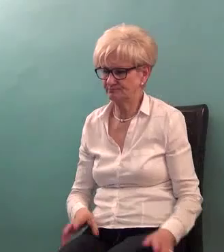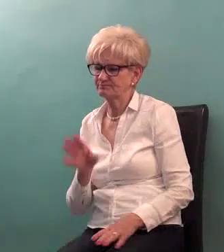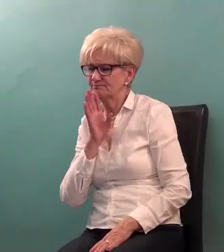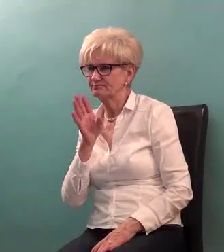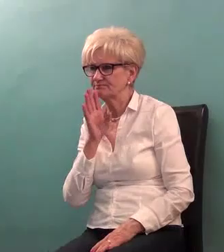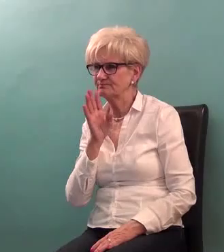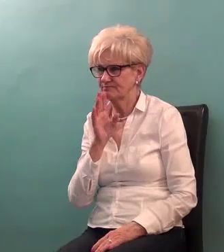Chyba.